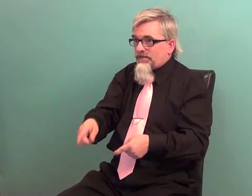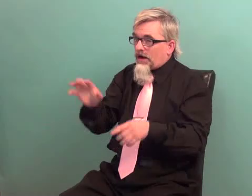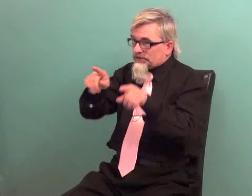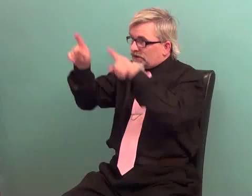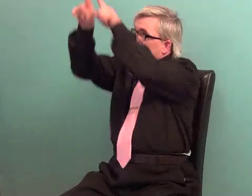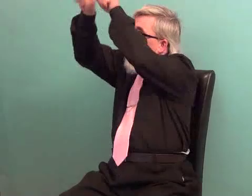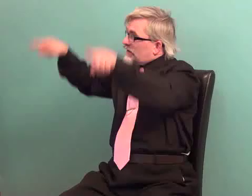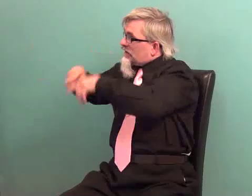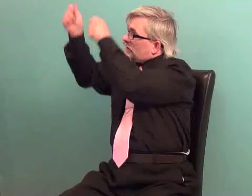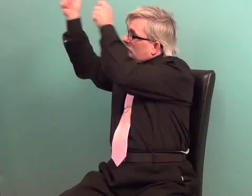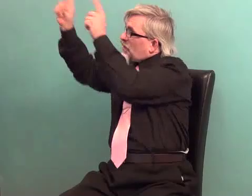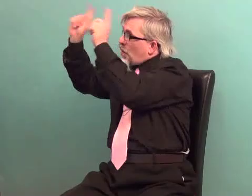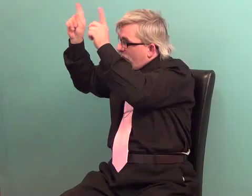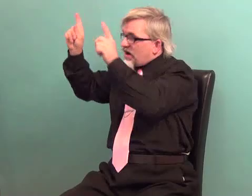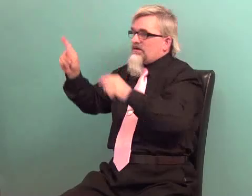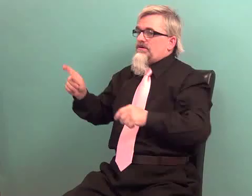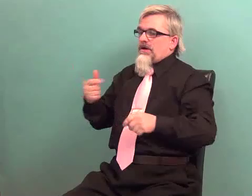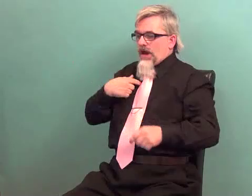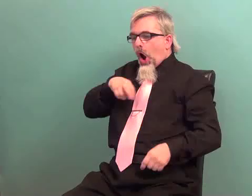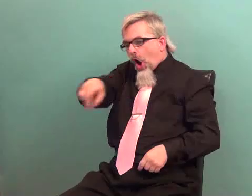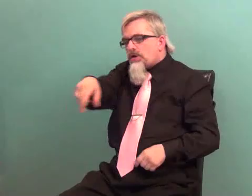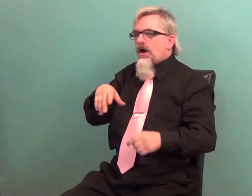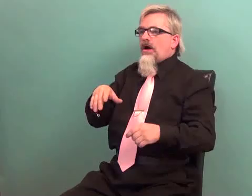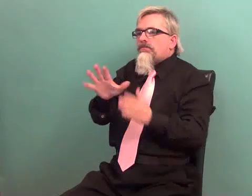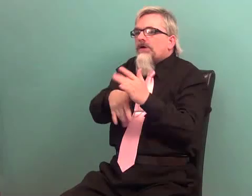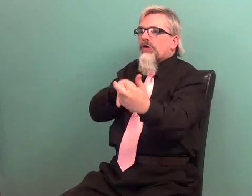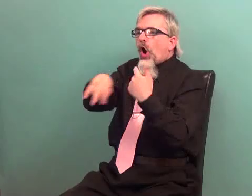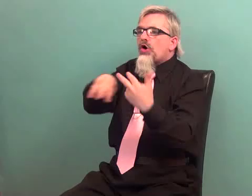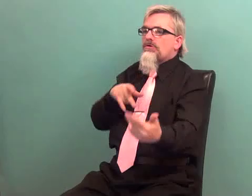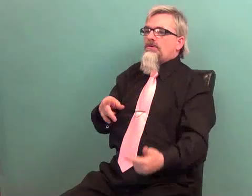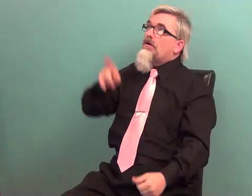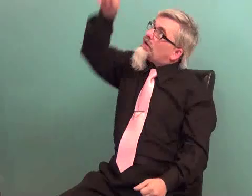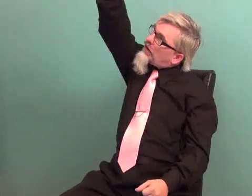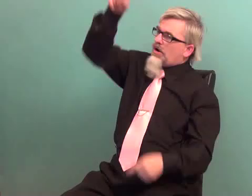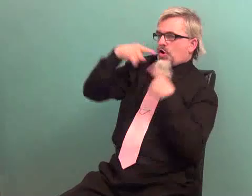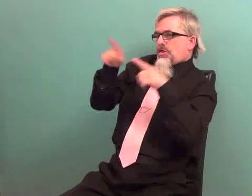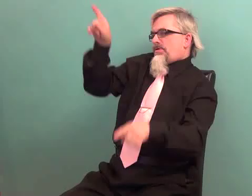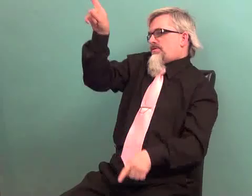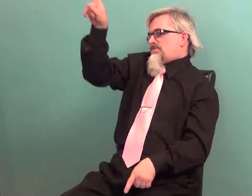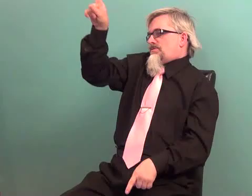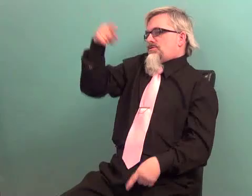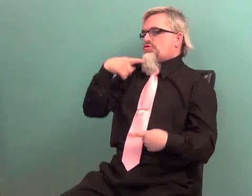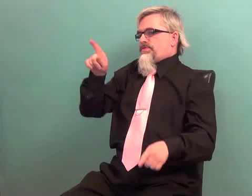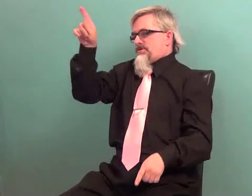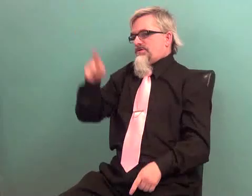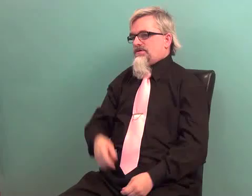Znak powinien być powieszony na ścianie, powinien informować ludzi z miasta, którzy będą tędy przechodzić.